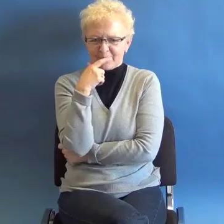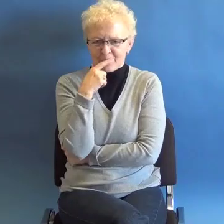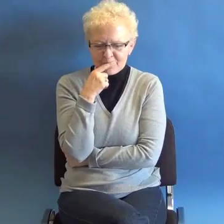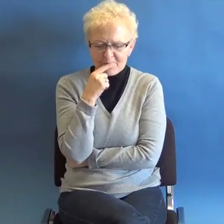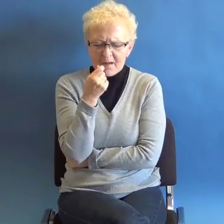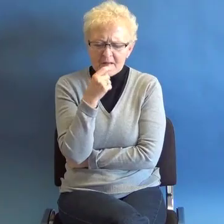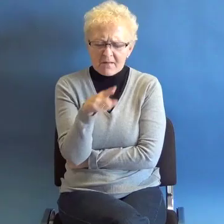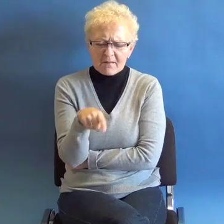Nie wolno jeść.